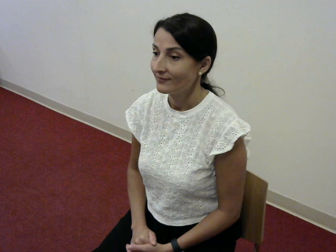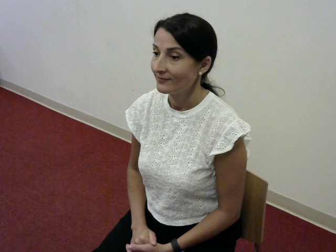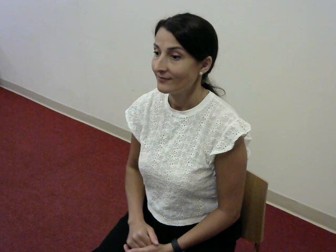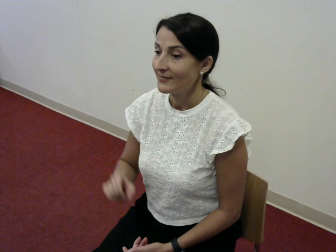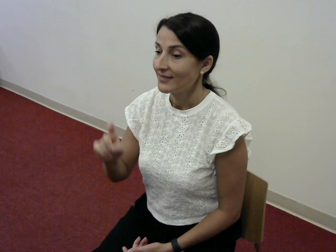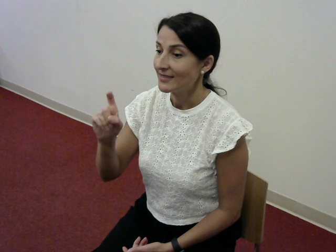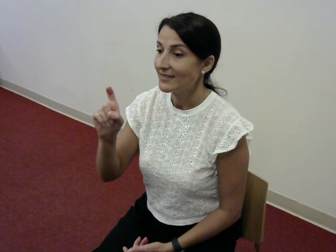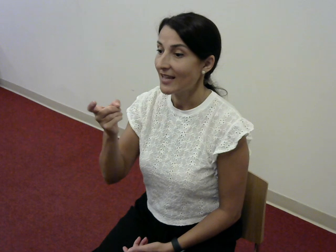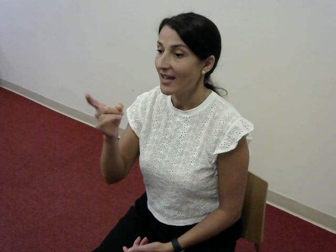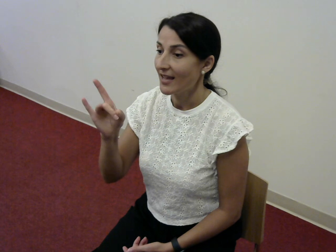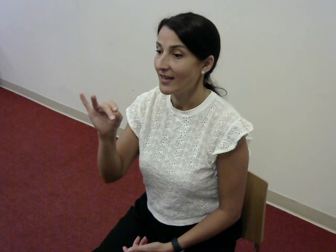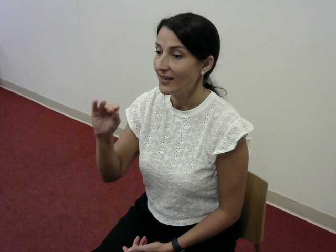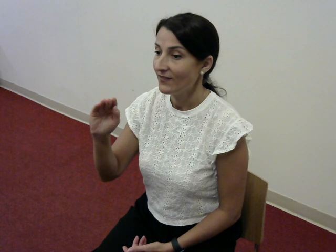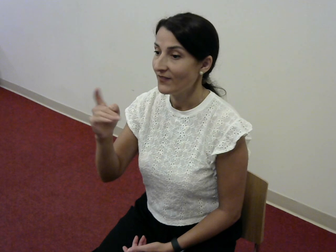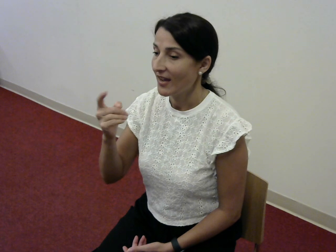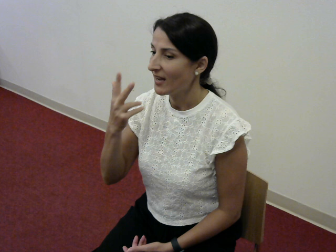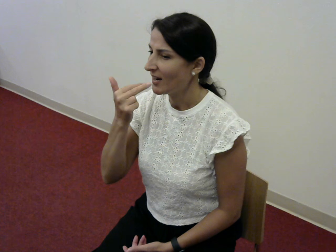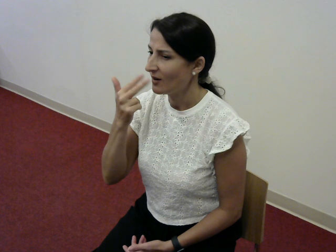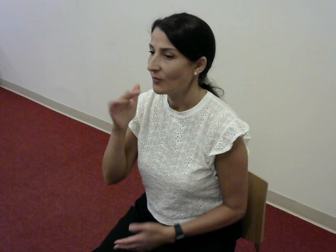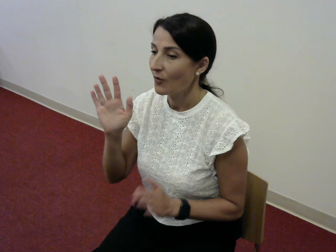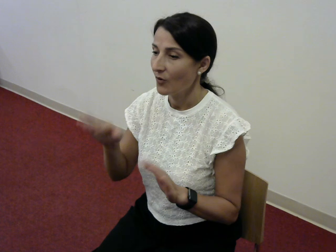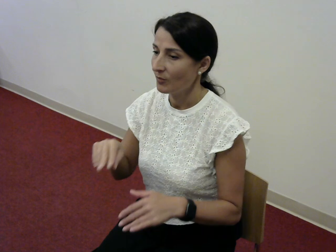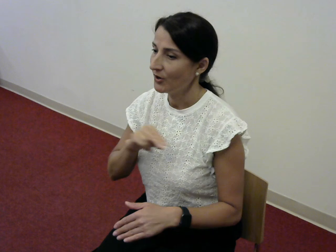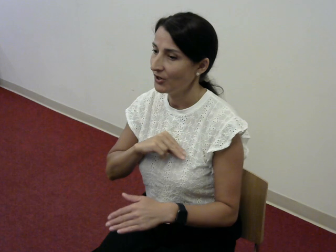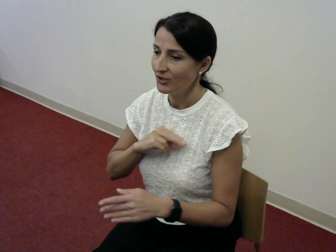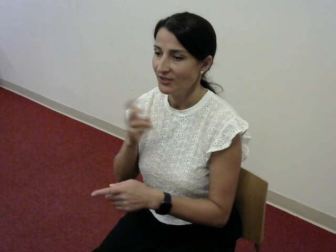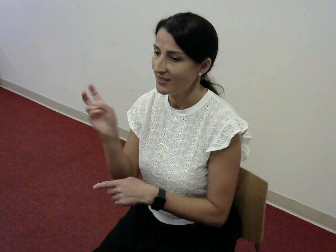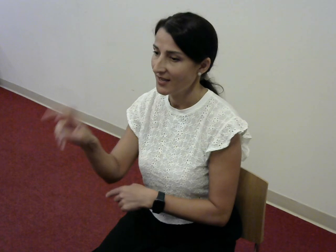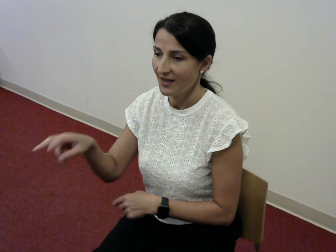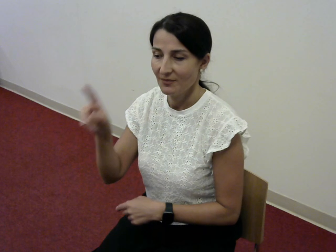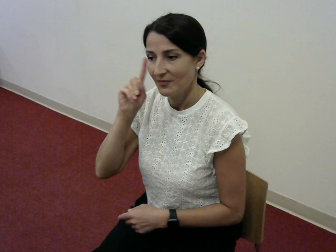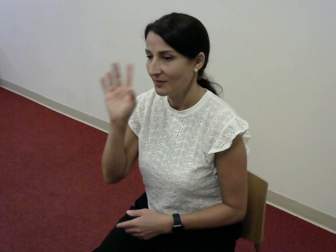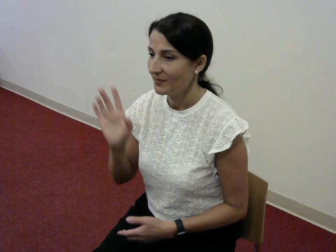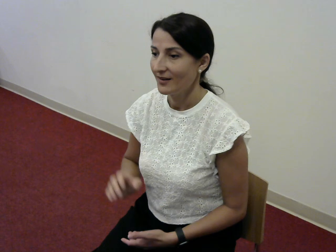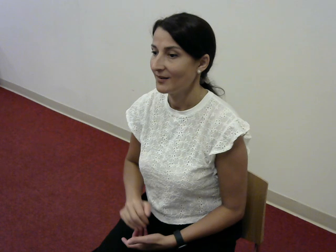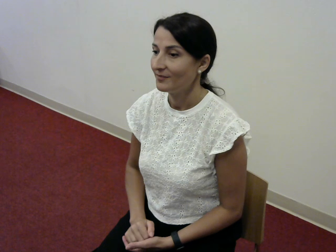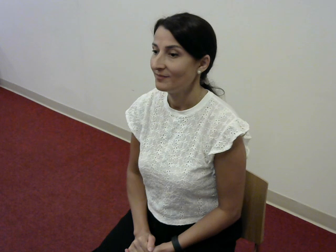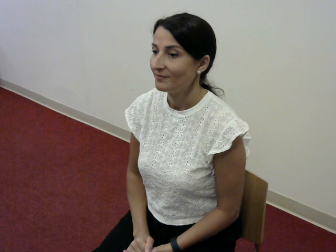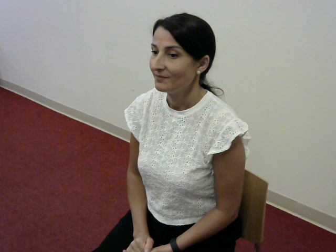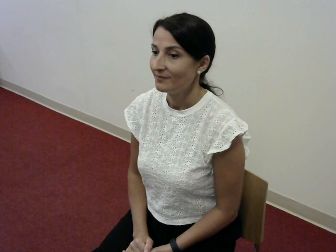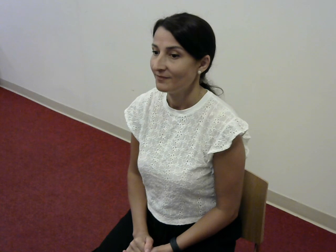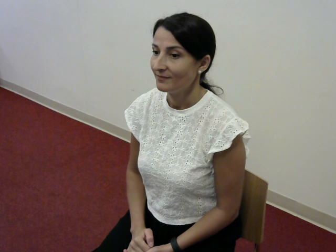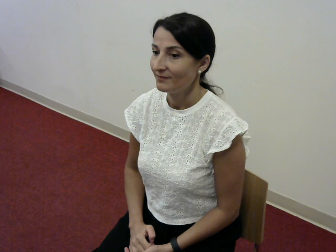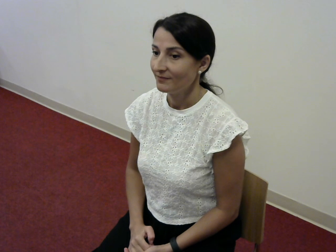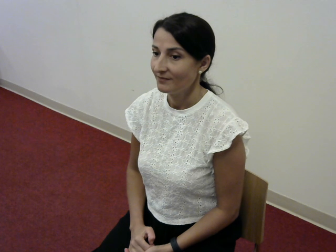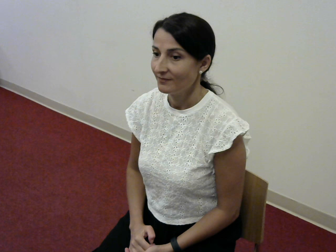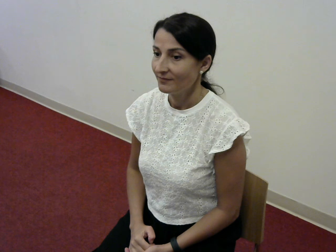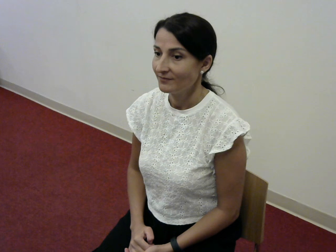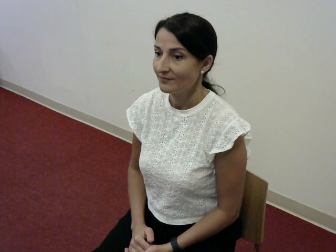Zərifə qrip olub, işə gələ bilmir